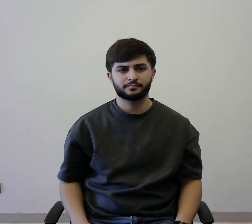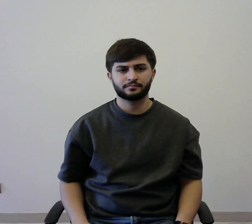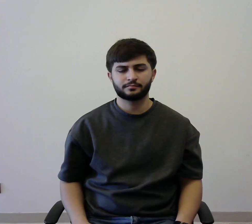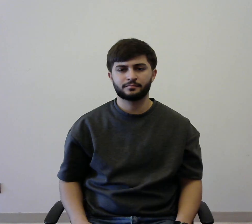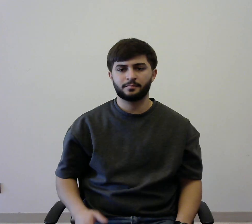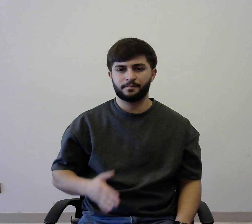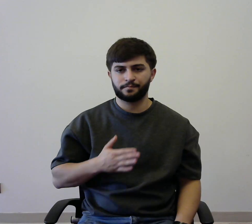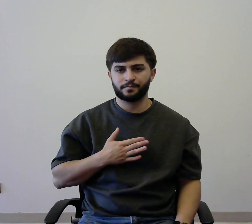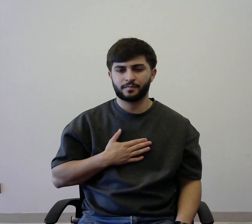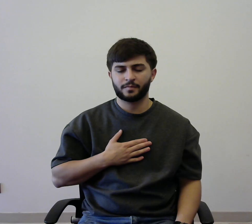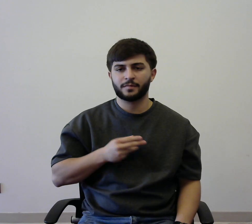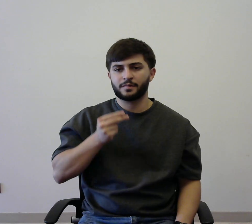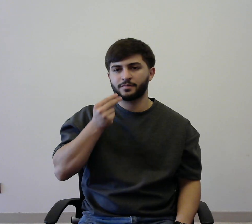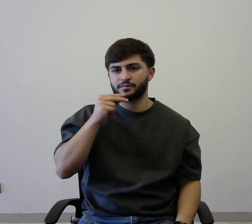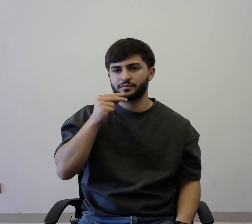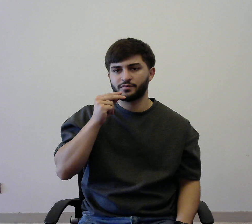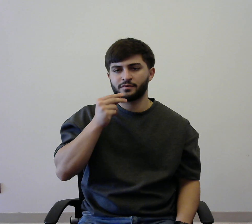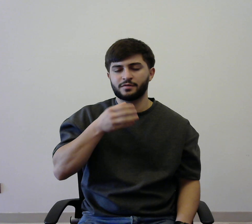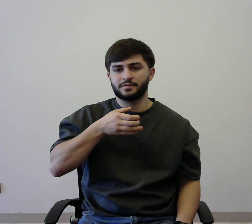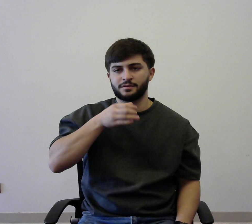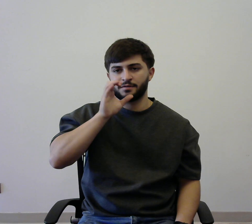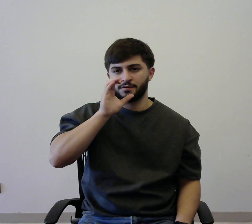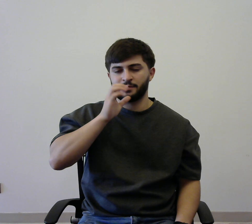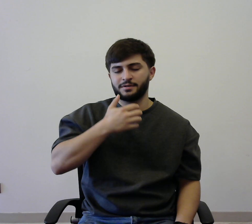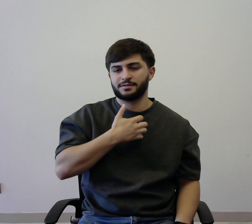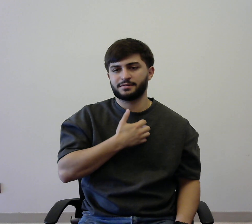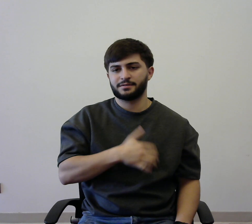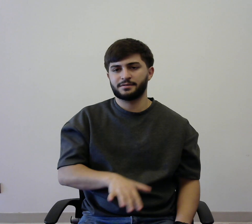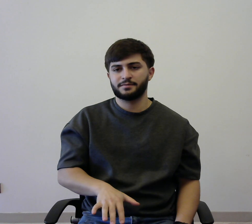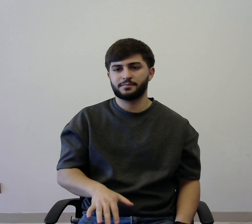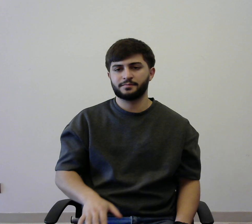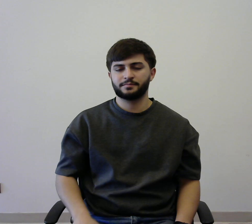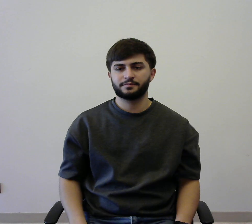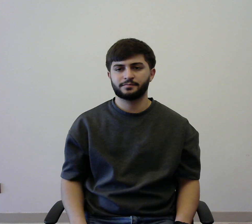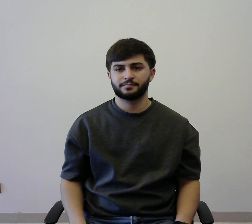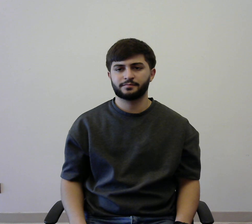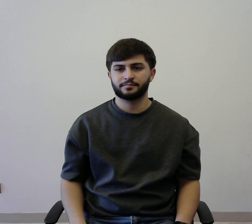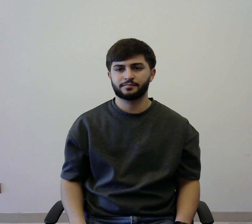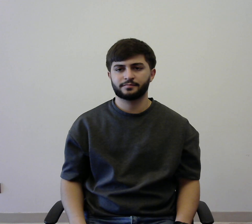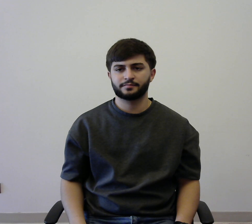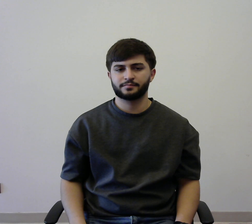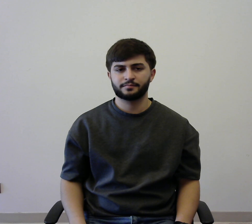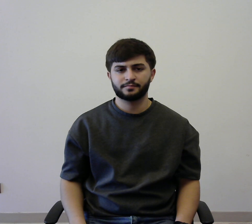Mən çay içmək istəmirəm